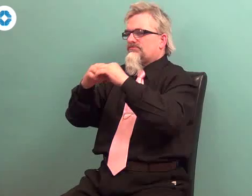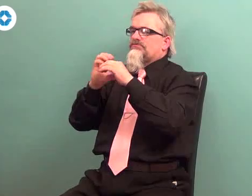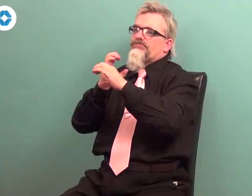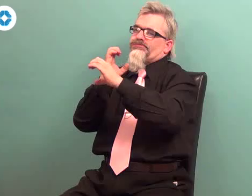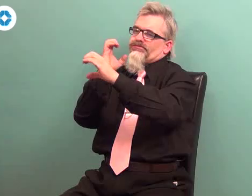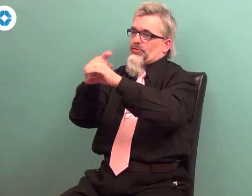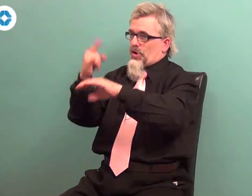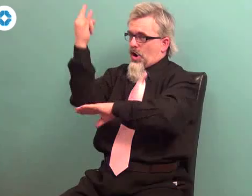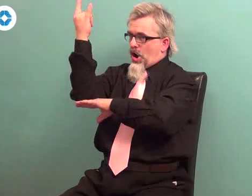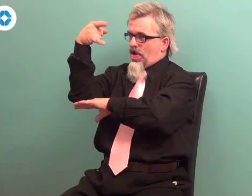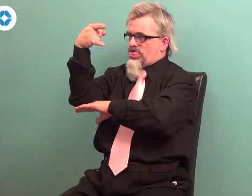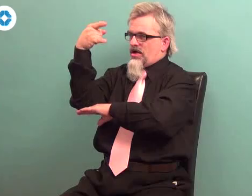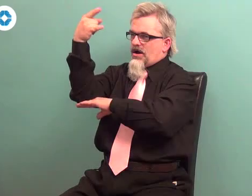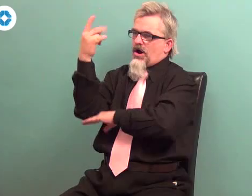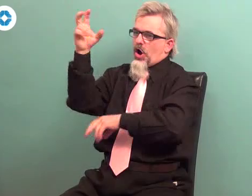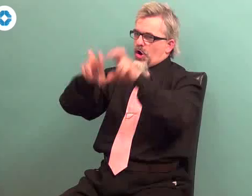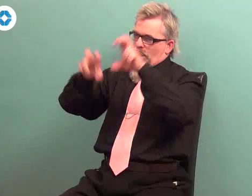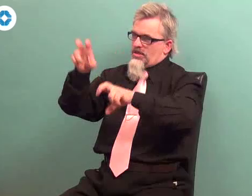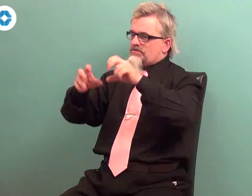Autobus dojechał do hotelu.